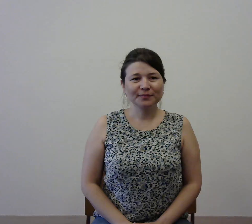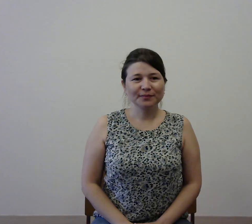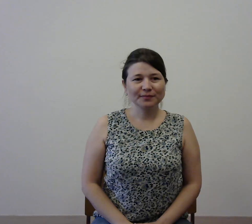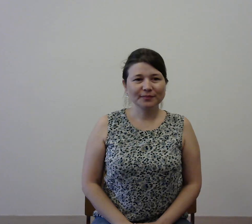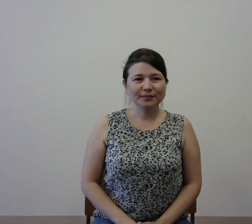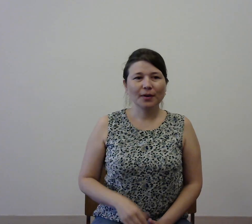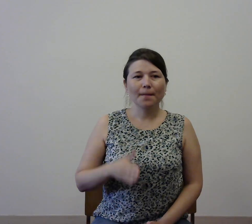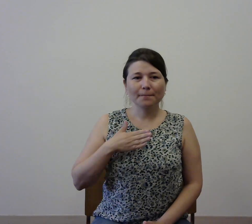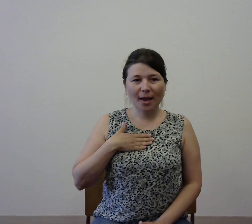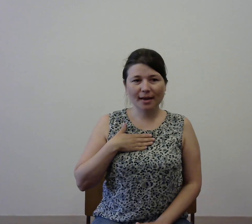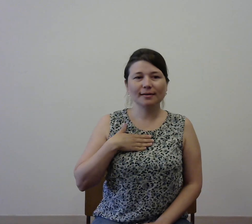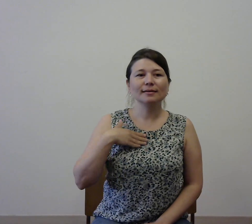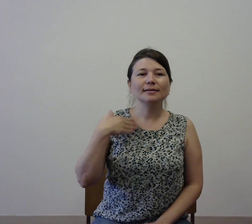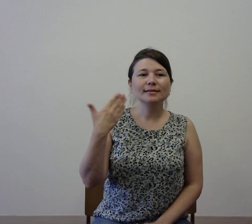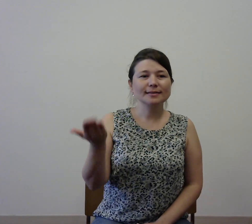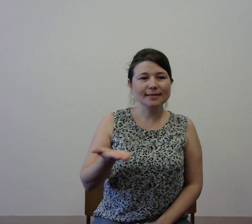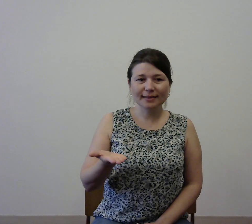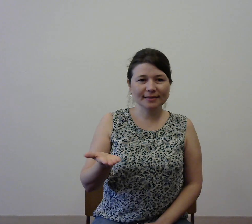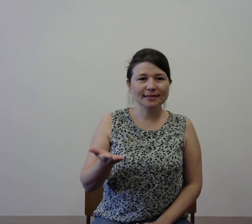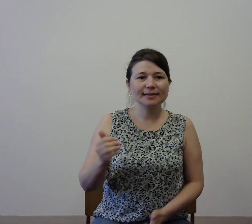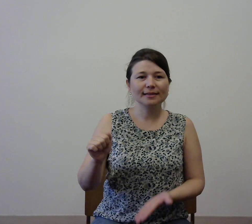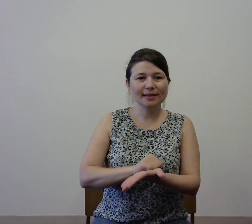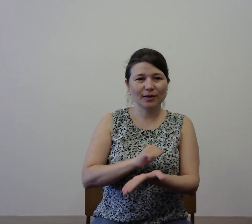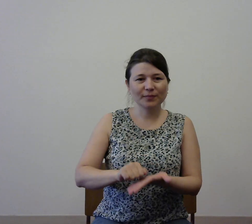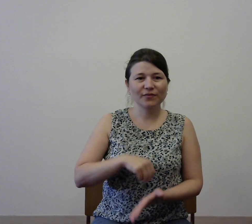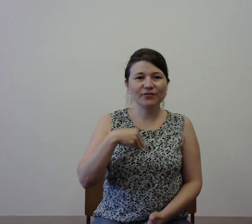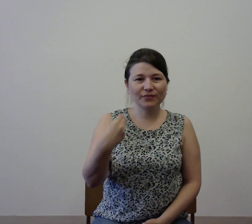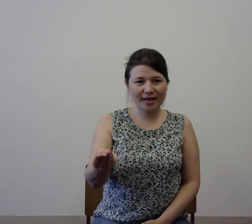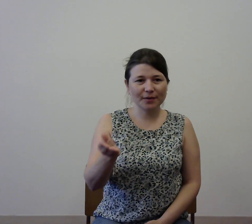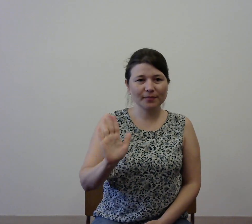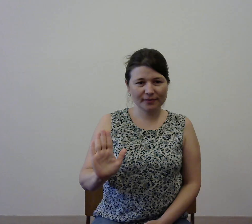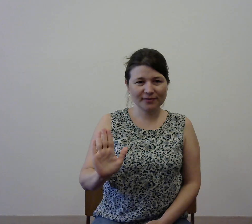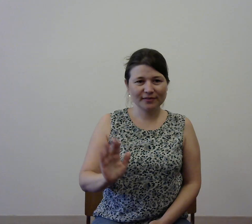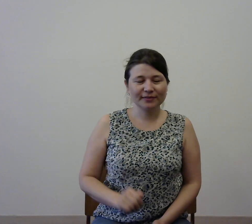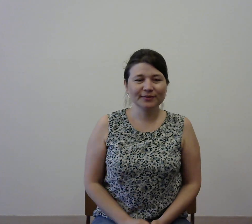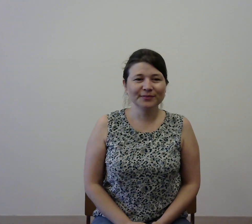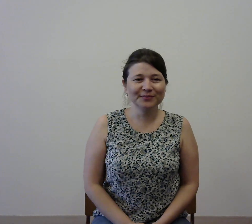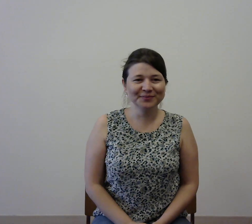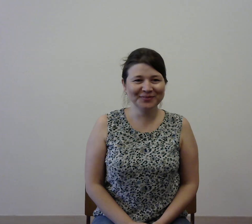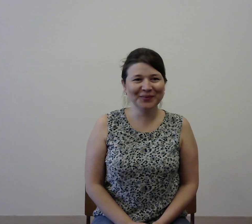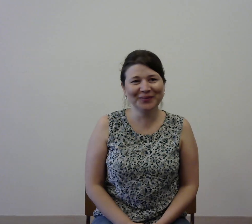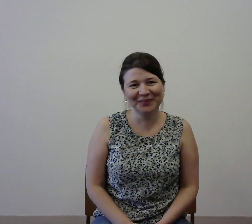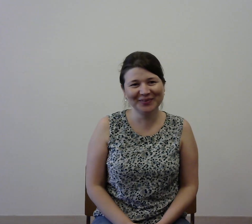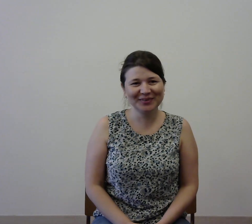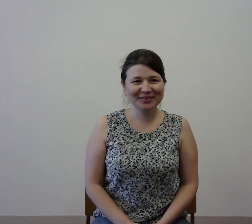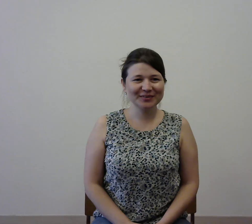Mən hansı sənədləri verməliyəm?